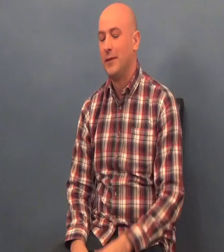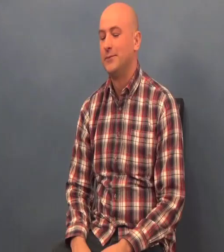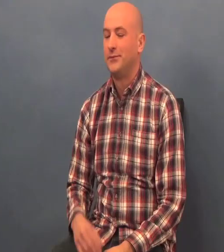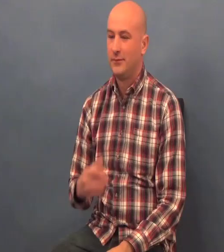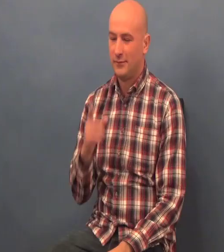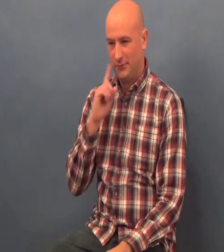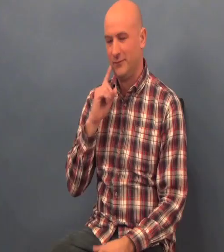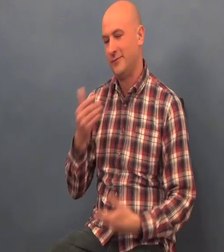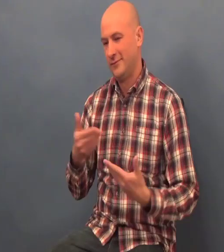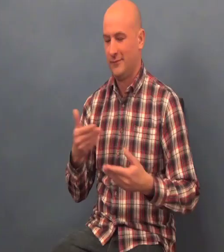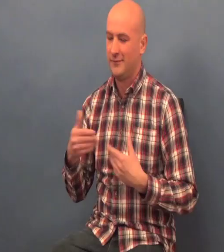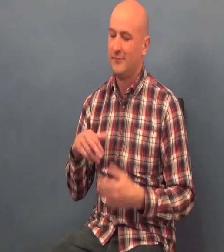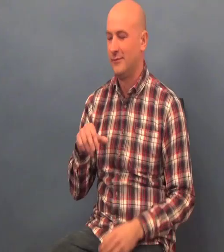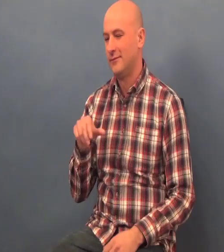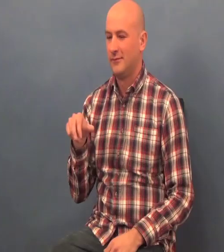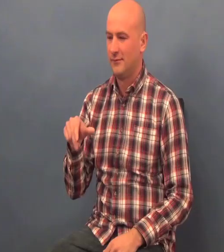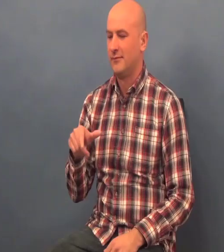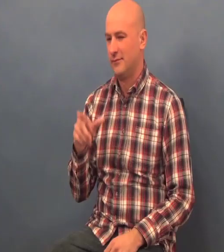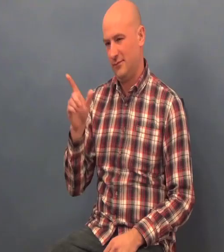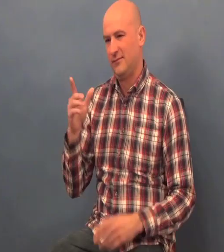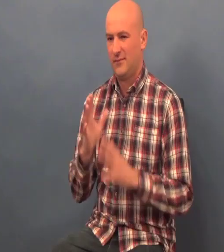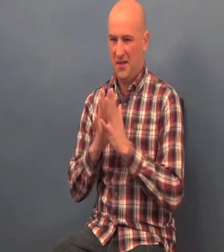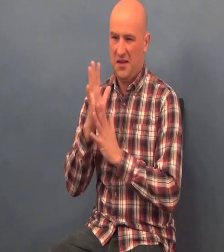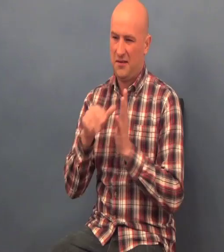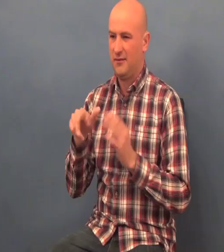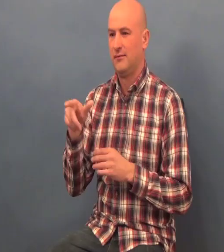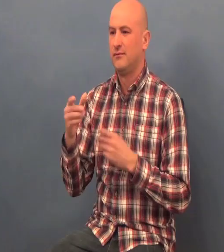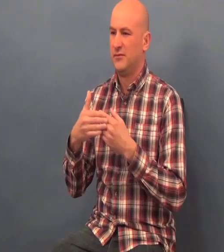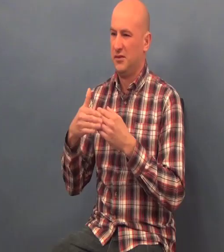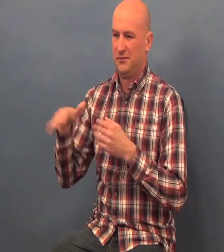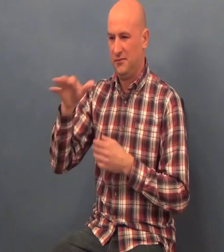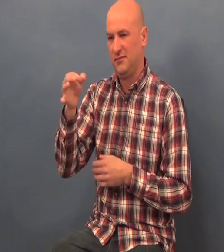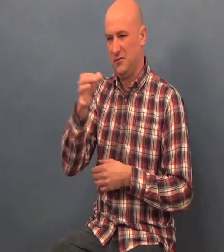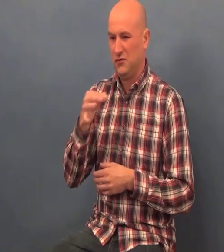Chłopak idzie sobie przez las opodal jeziora.